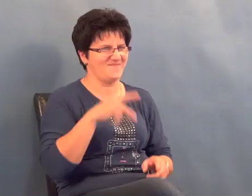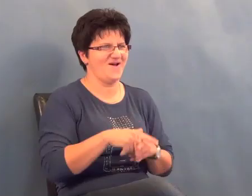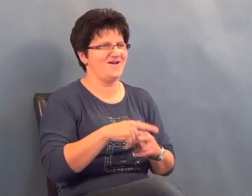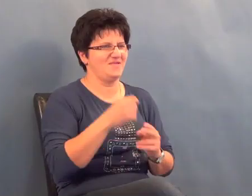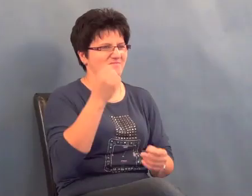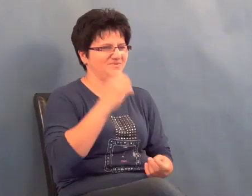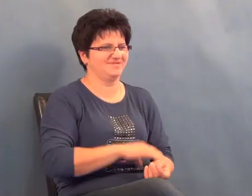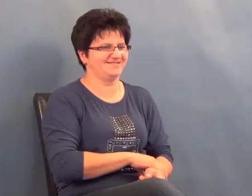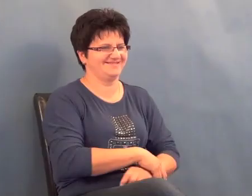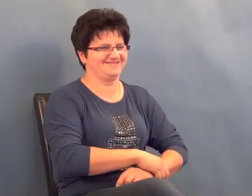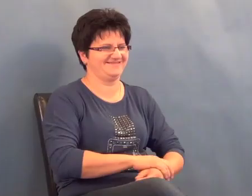Nie ma czegoś takiego jak prysznic dla koni.